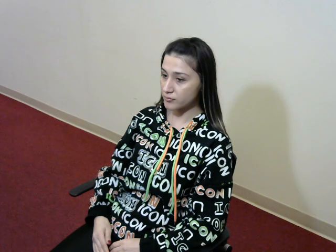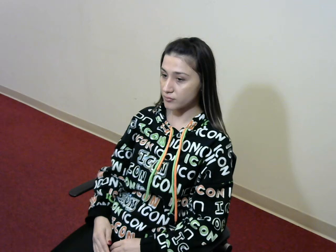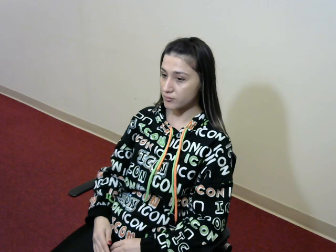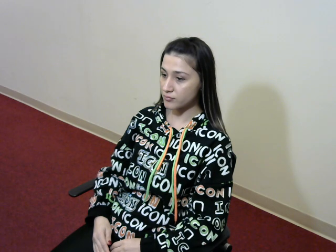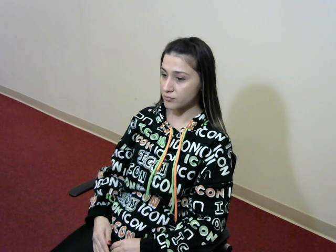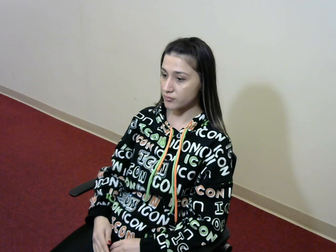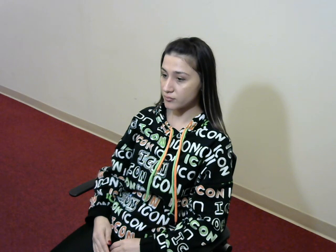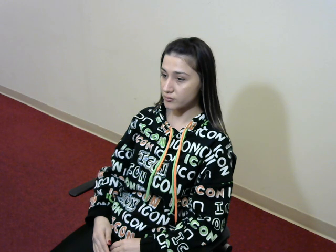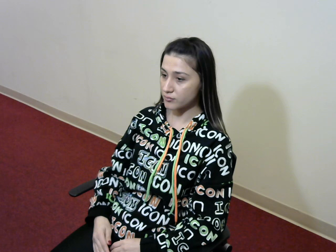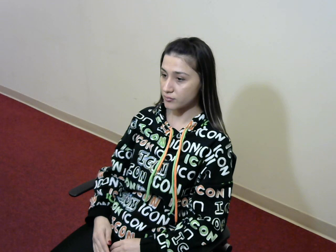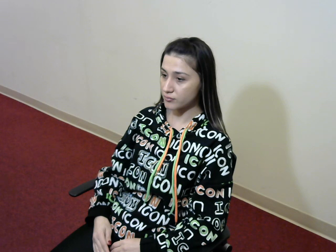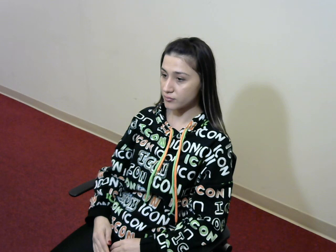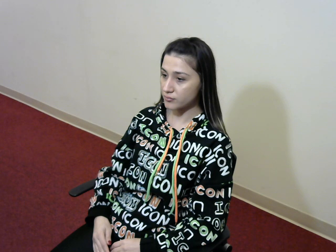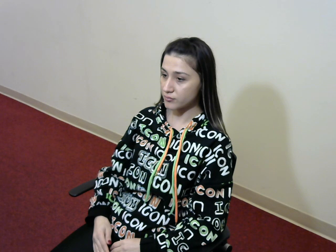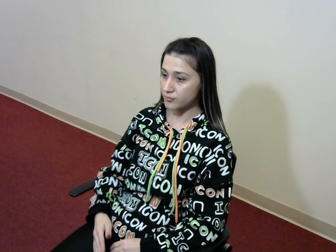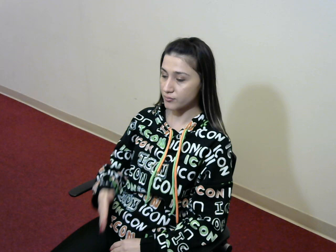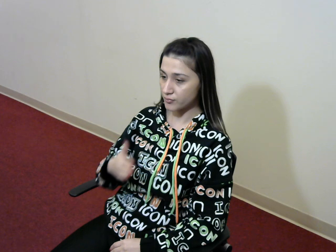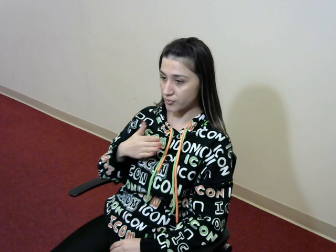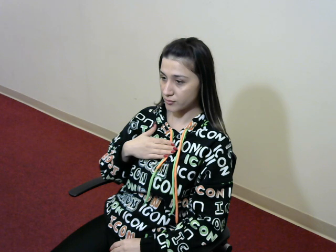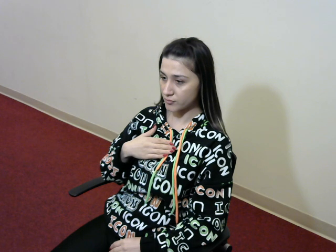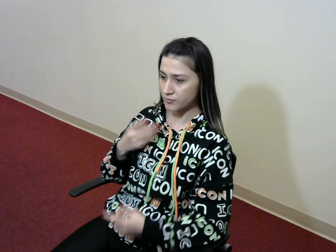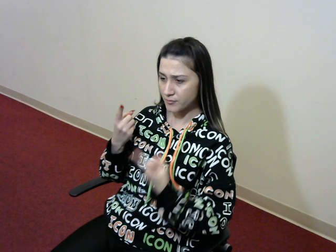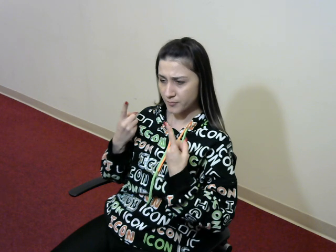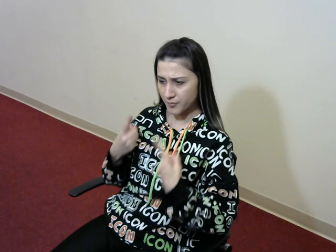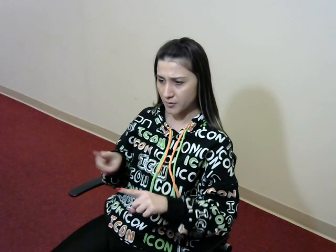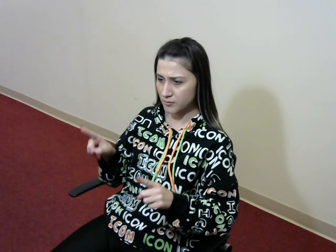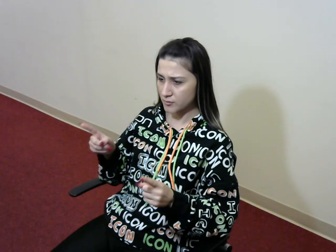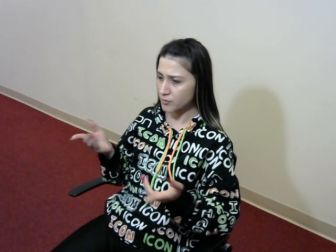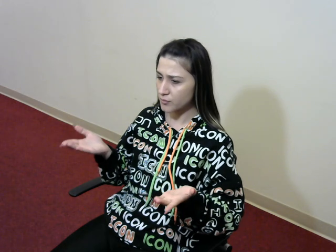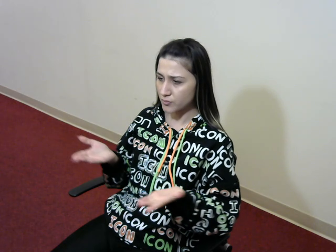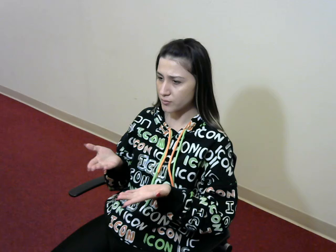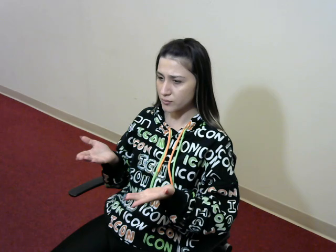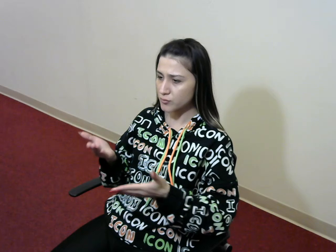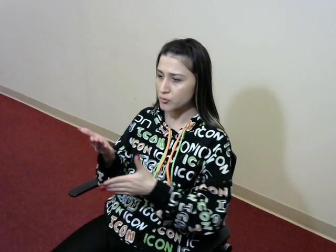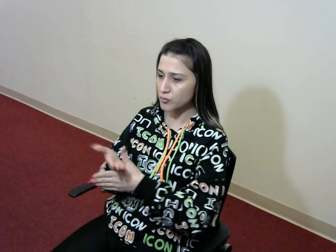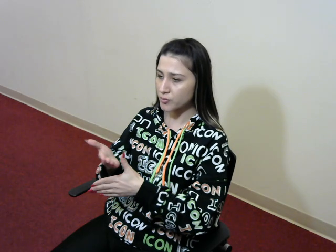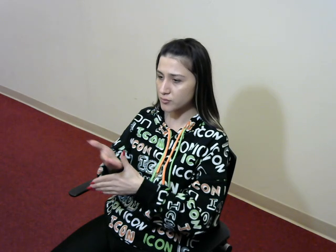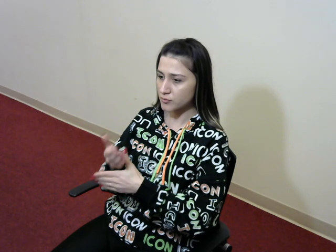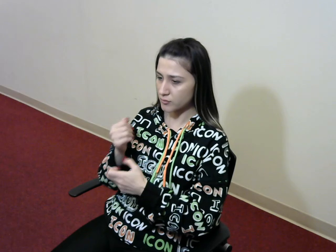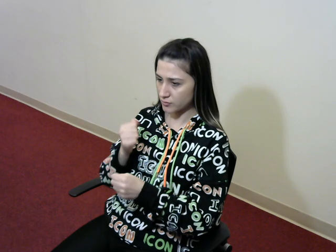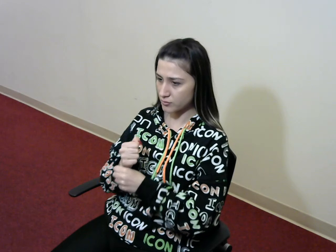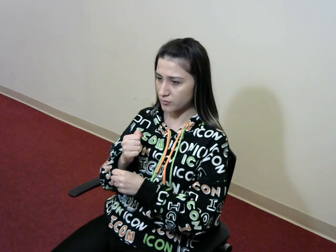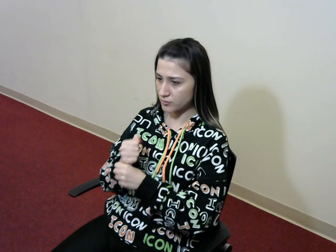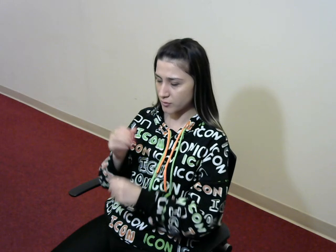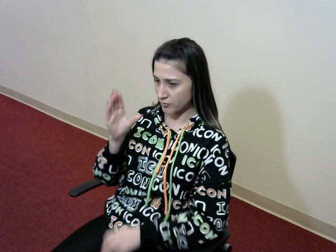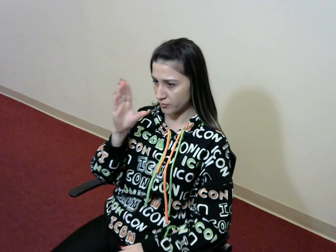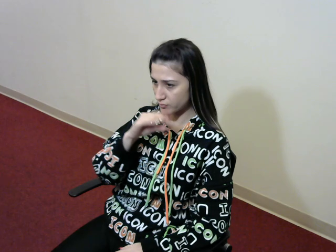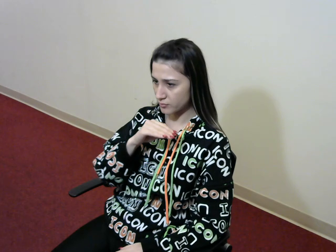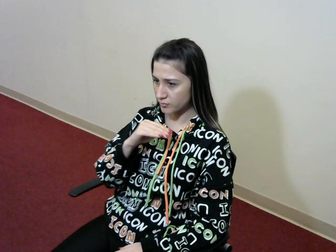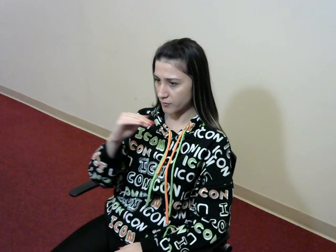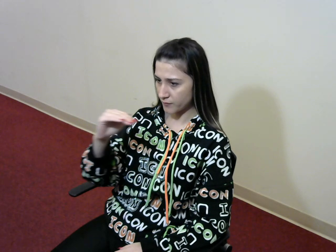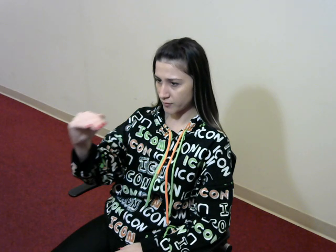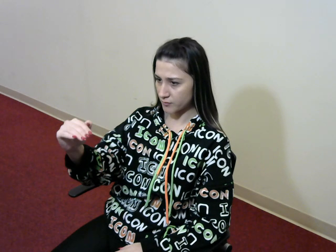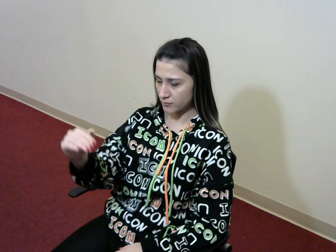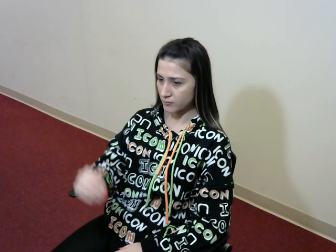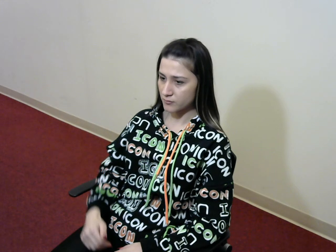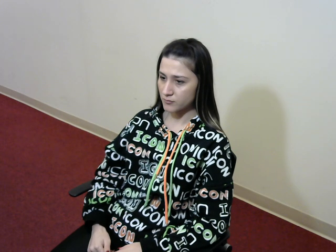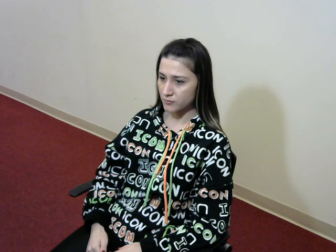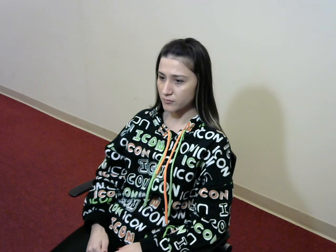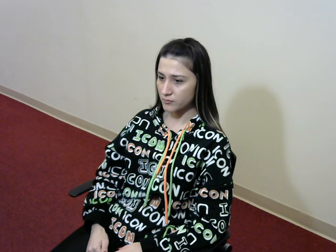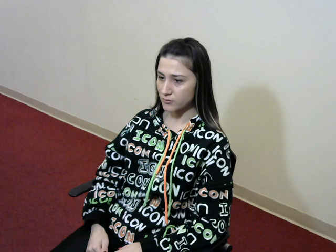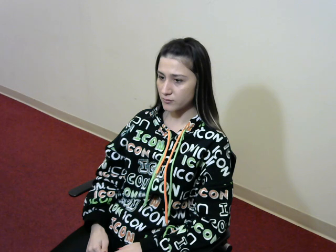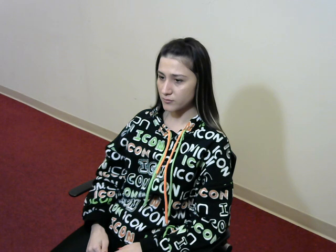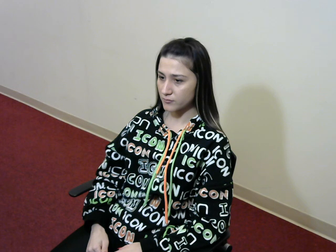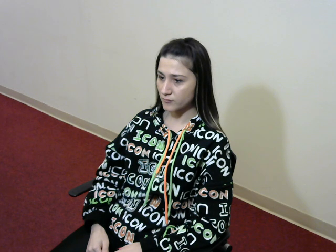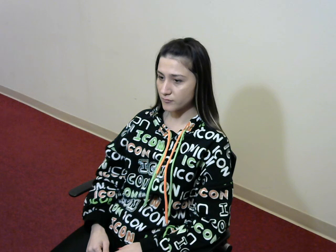Mənə başqa hansı köməkliyi edə bilərsiniz?